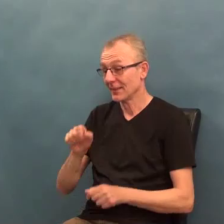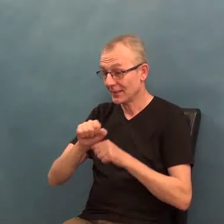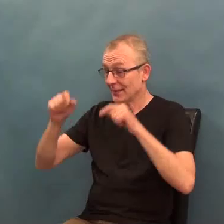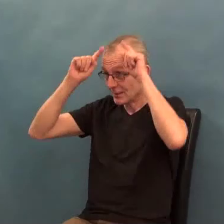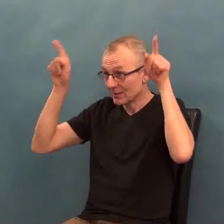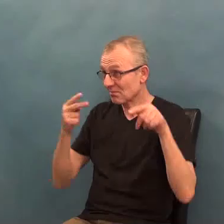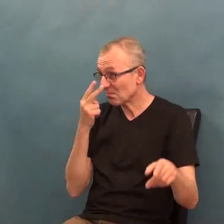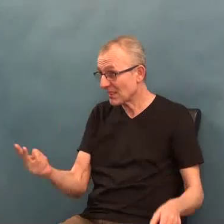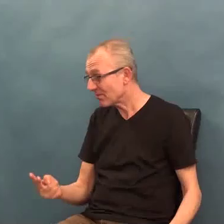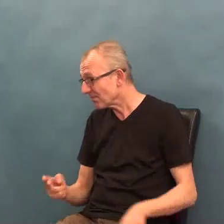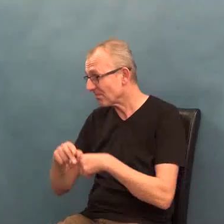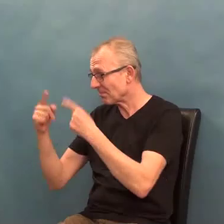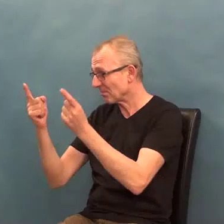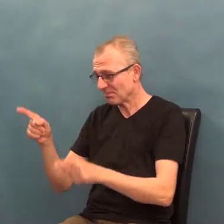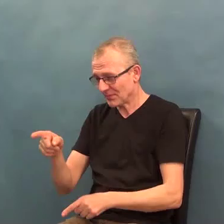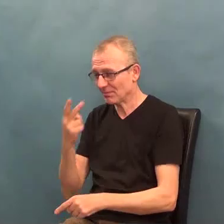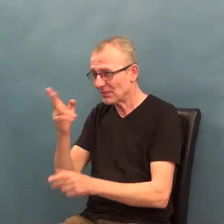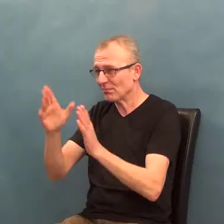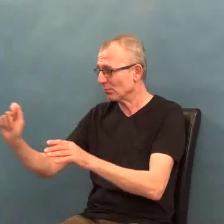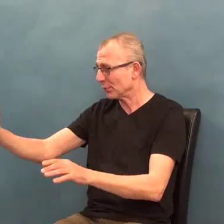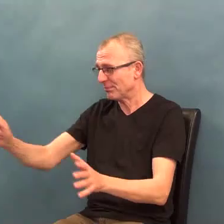Myszka Miki patrzy na dzwoniący budzik.